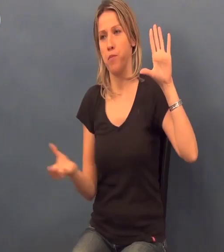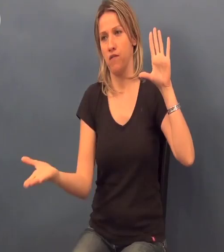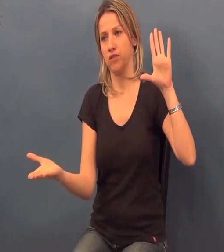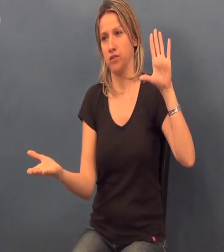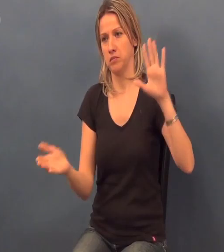I już.